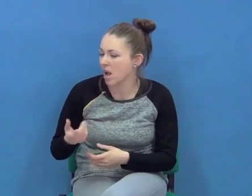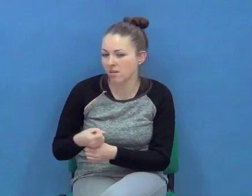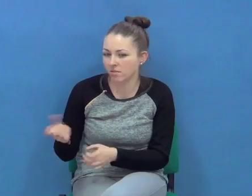Wybuch.